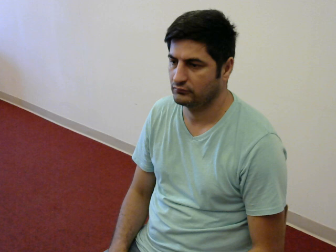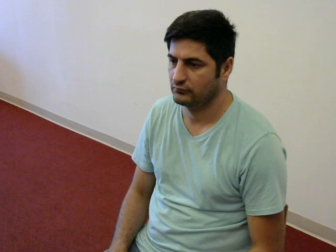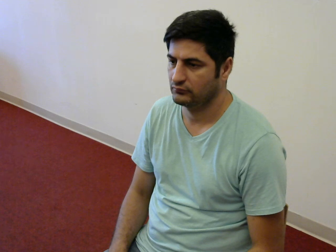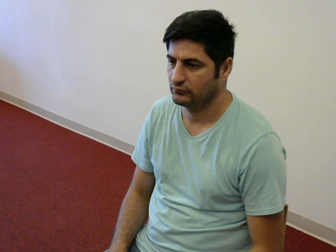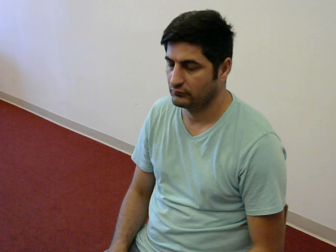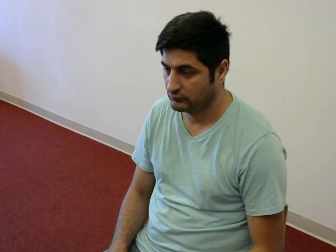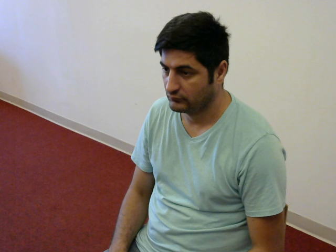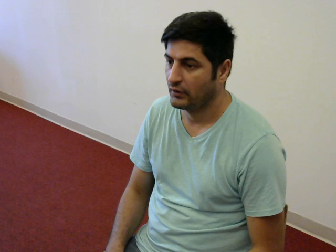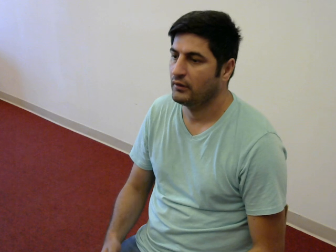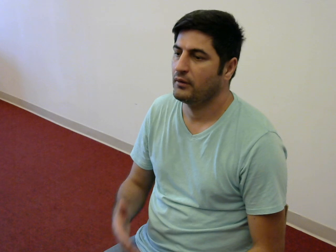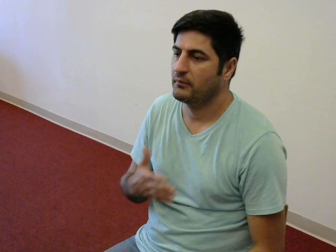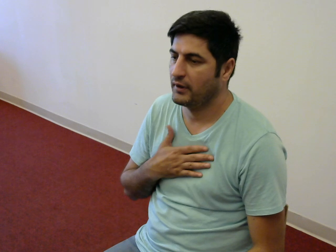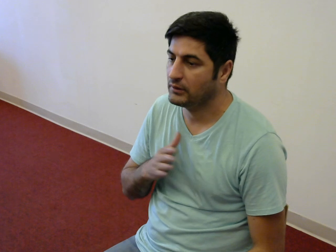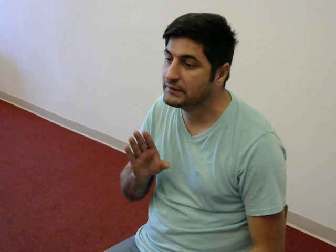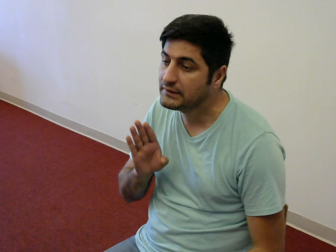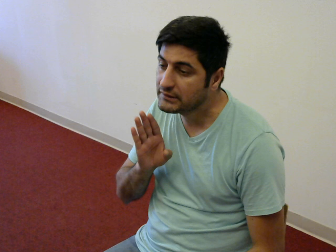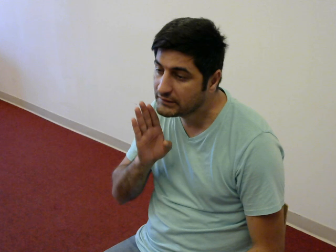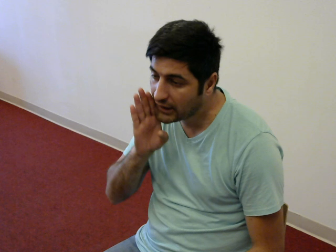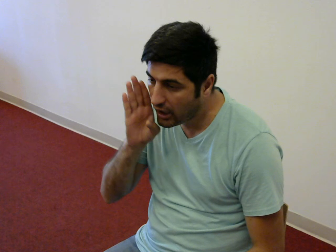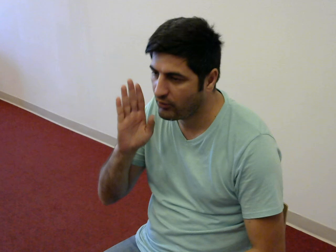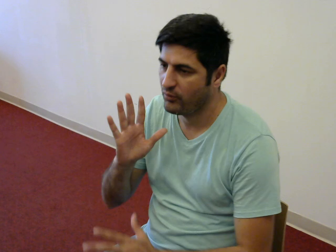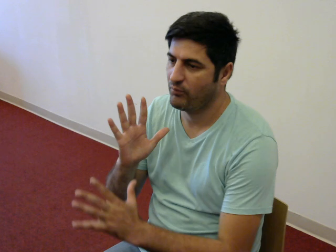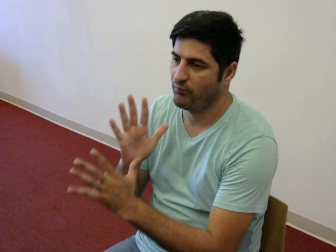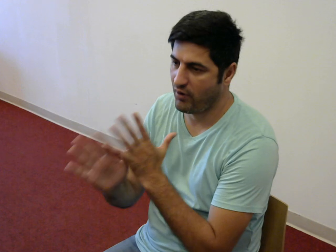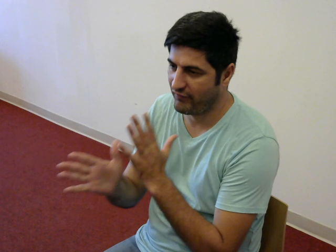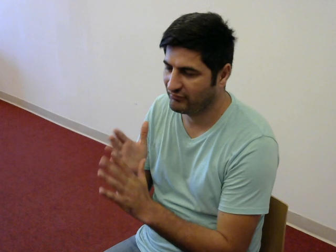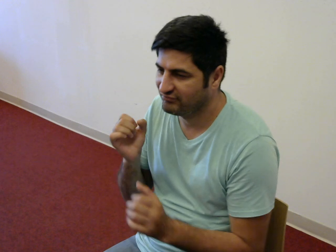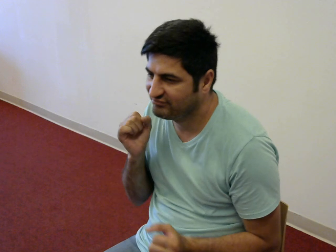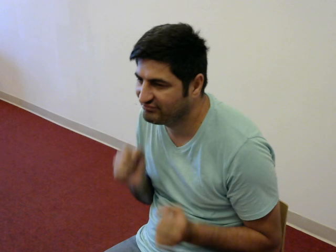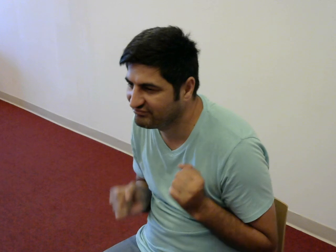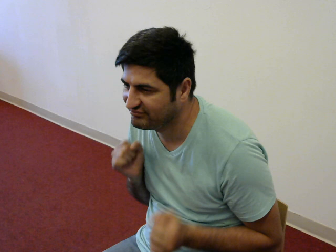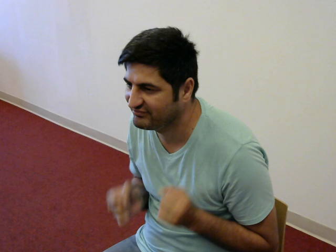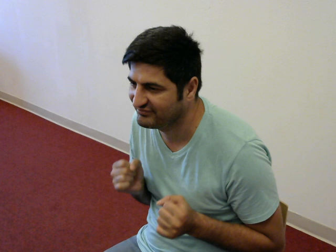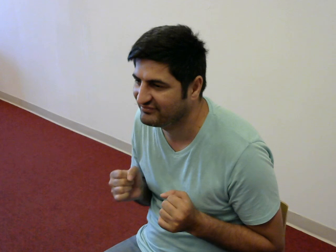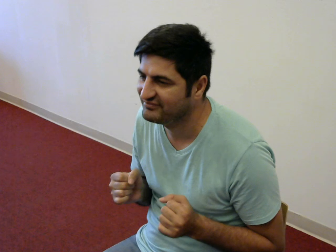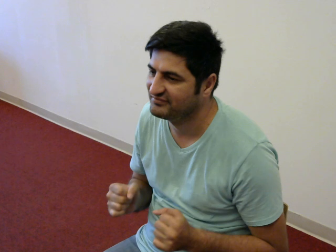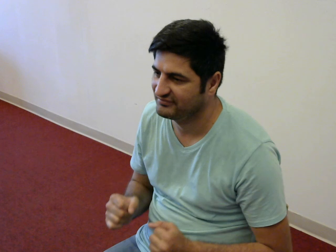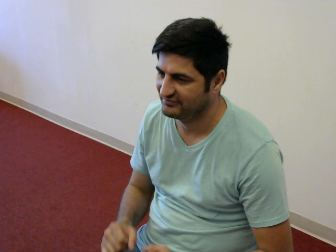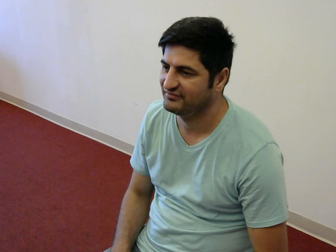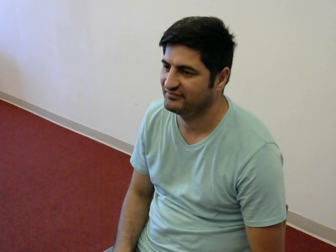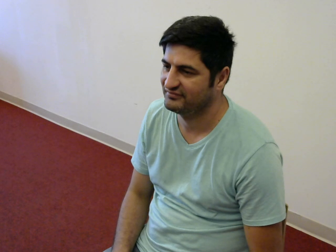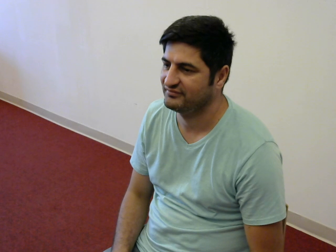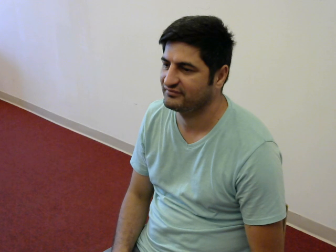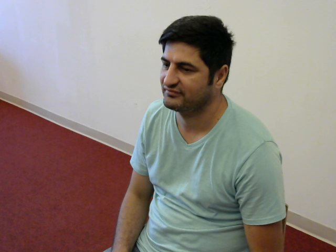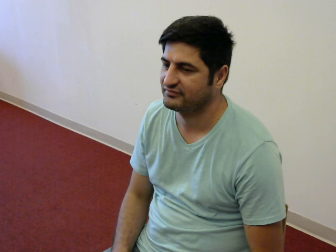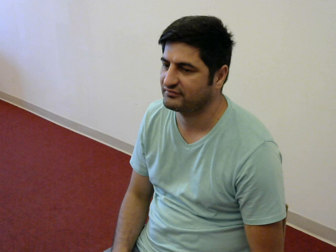Mən səhərlər bulvarda qaçıram